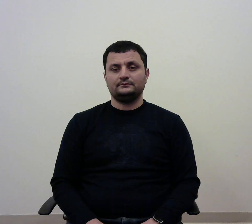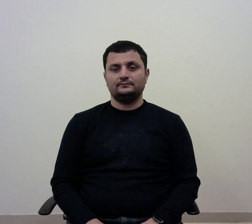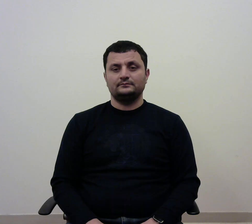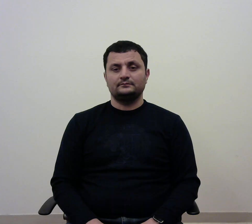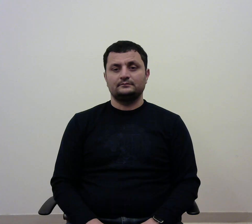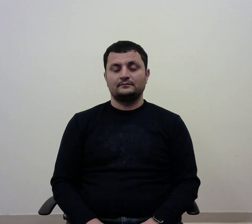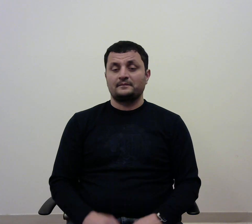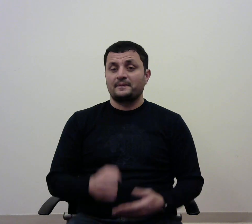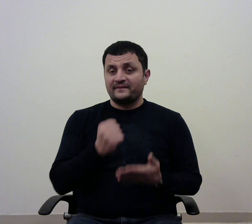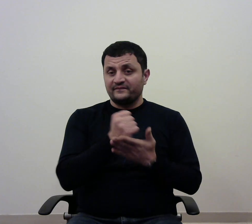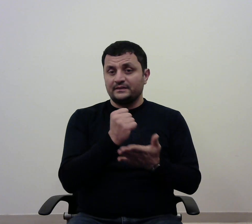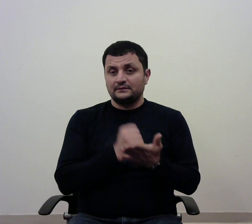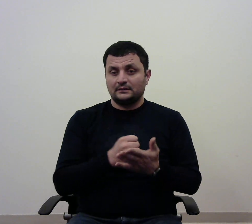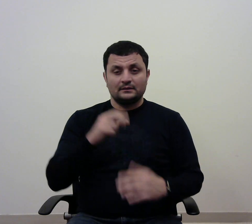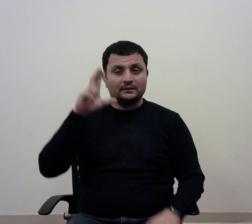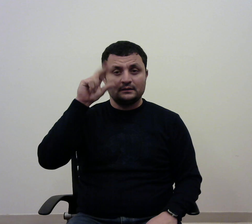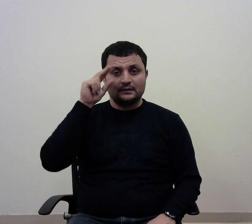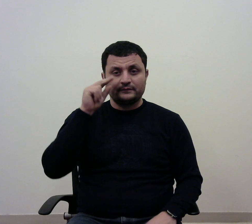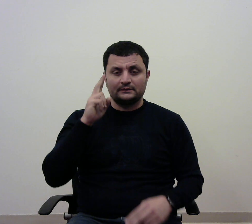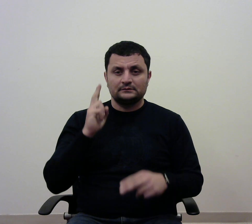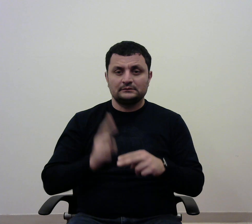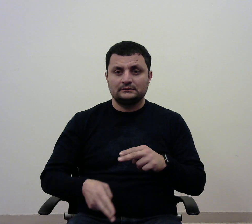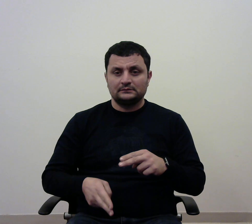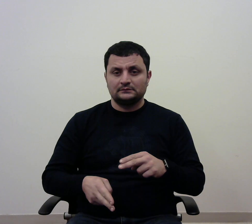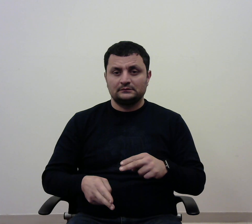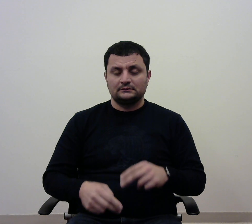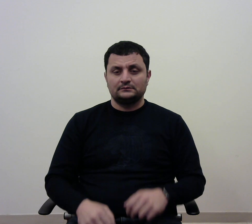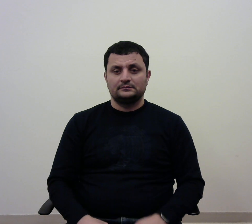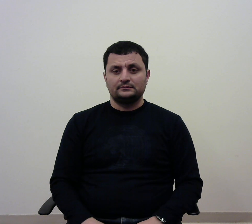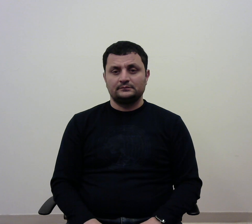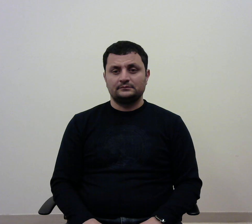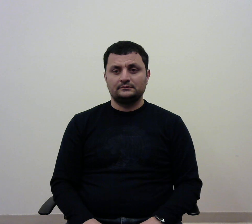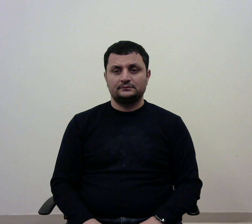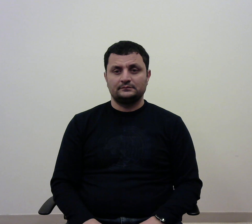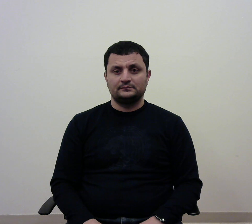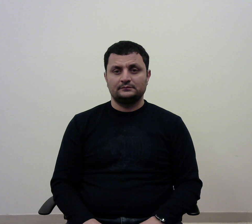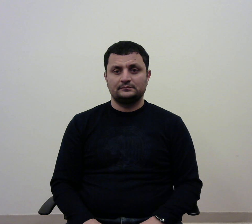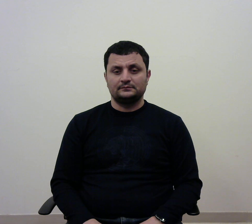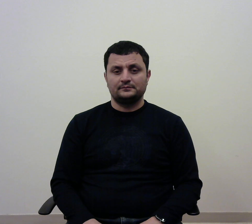Viza nə vaxt bitir?